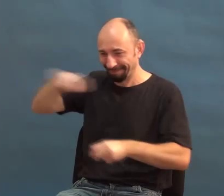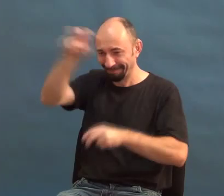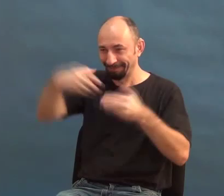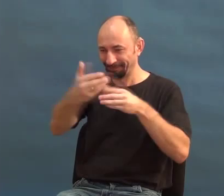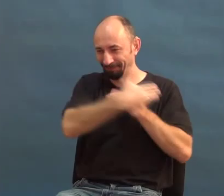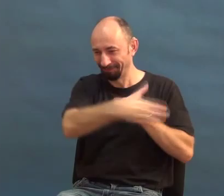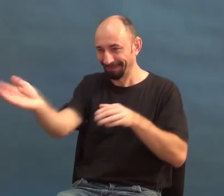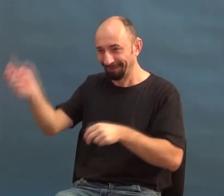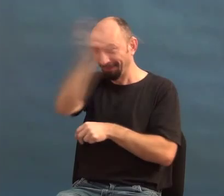Drzwi nagle otwierają się i wypada z nich ptaszek.